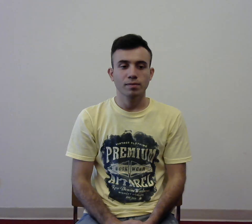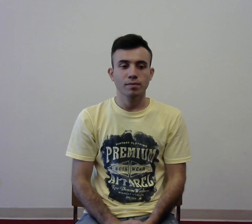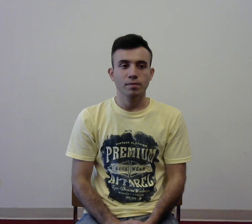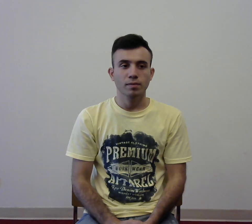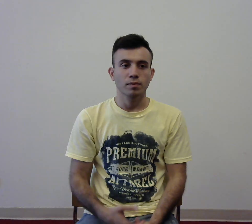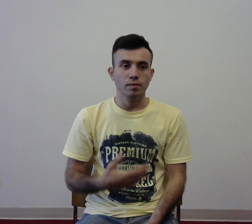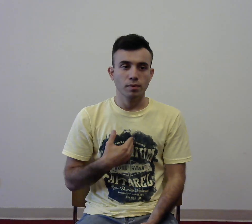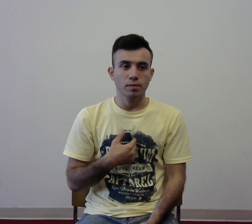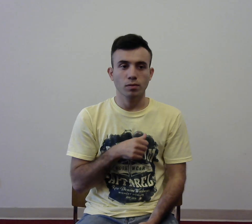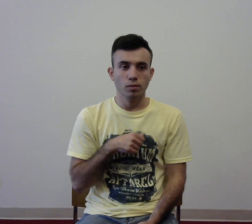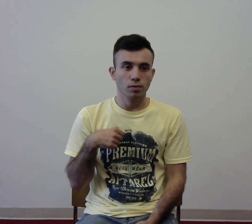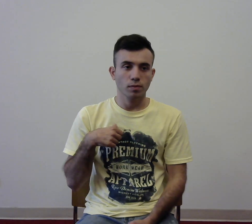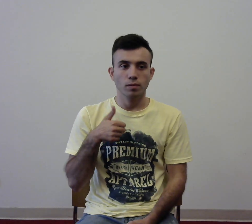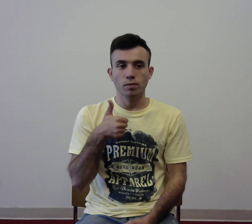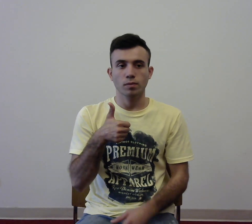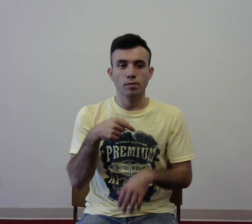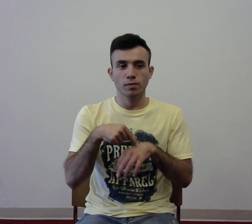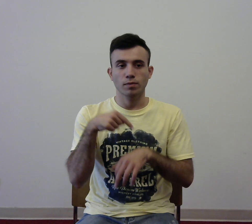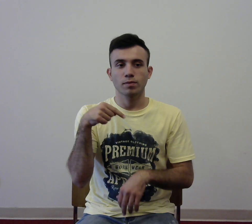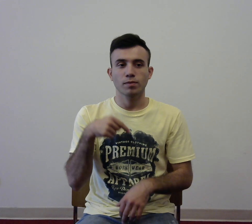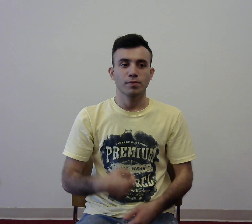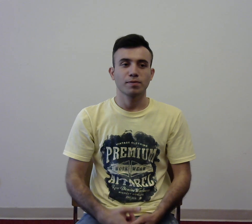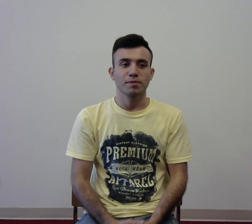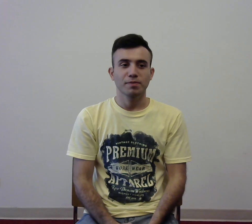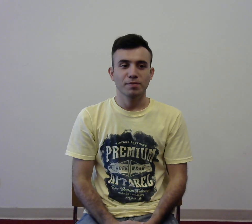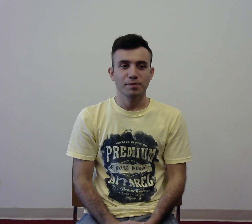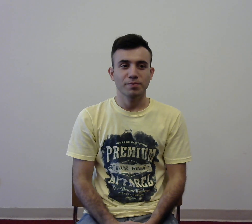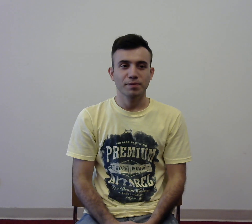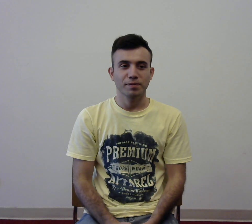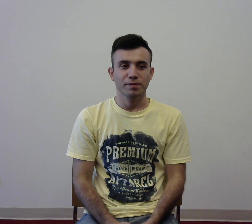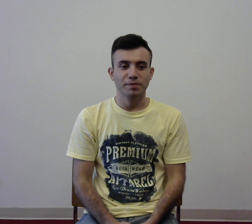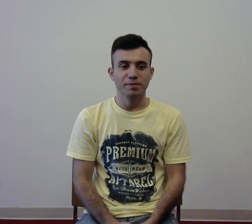Mən özümü yaxşı hiss edirəm